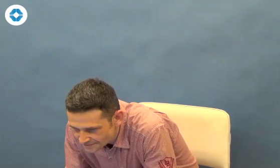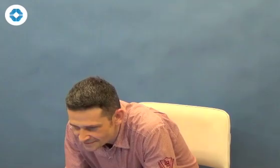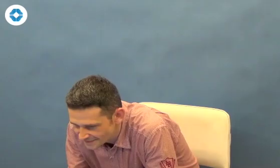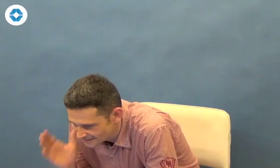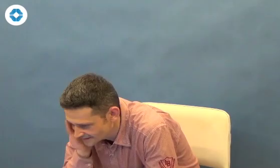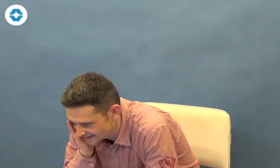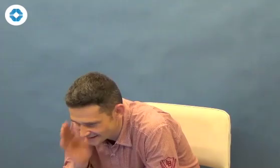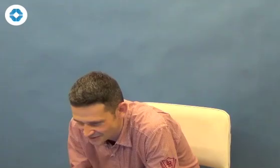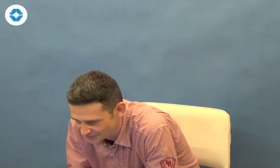O Boże!